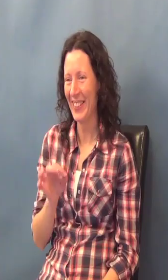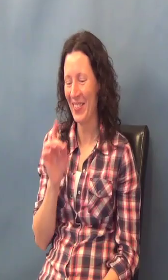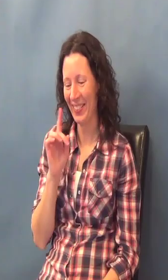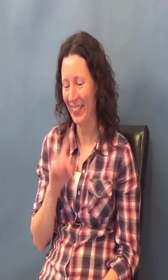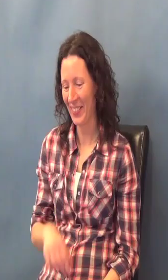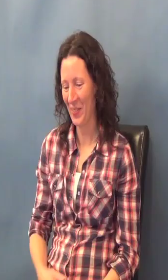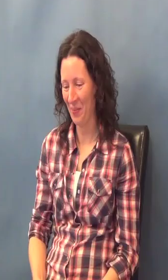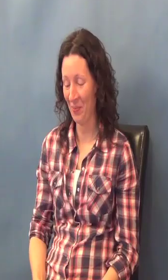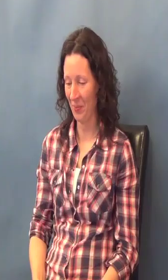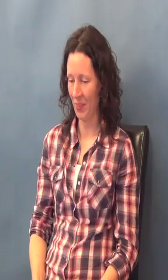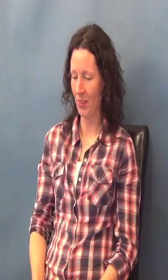Dobry chłopiec.